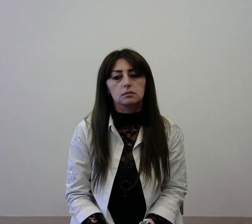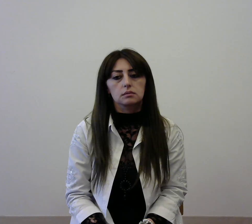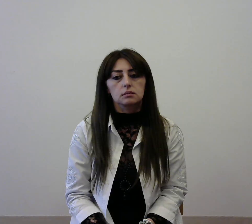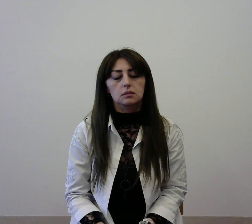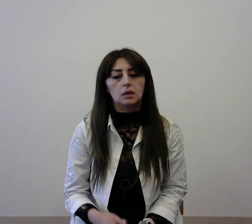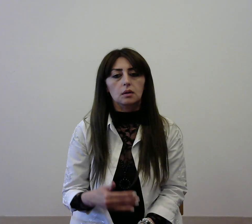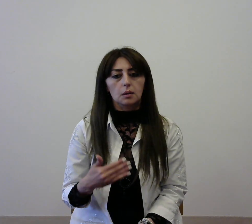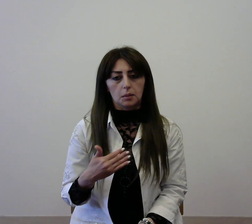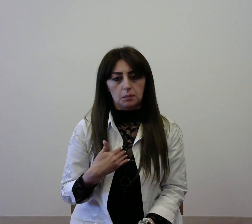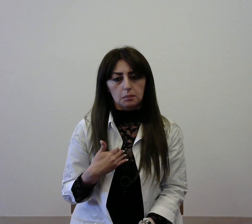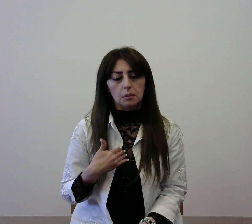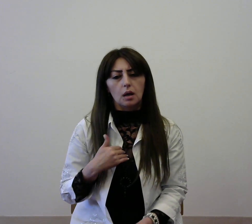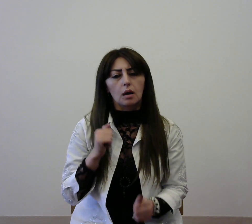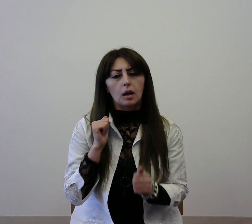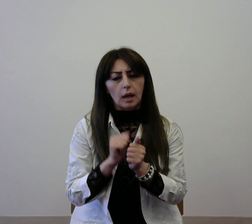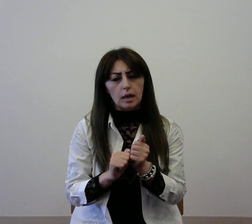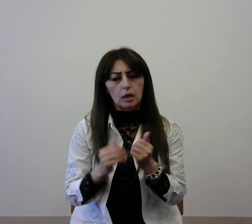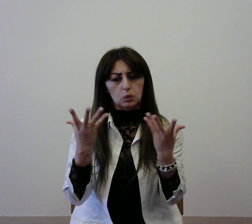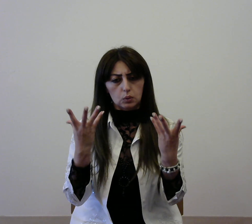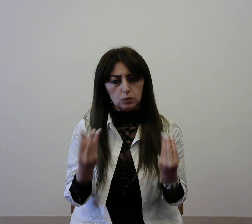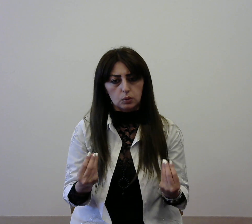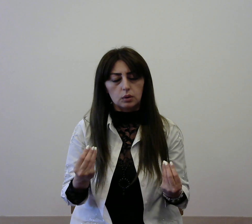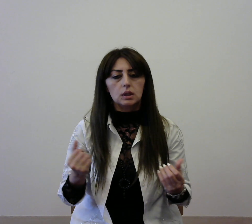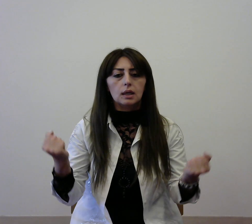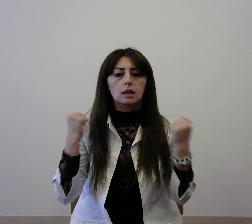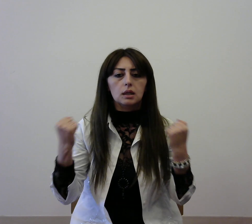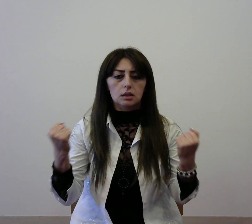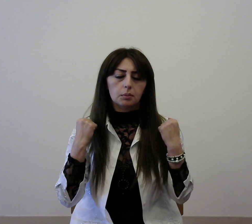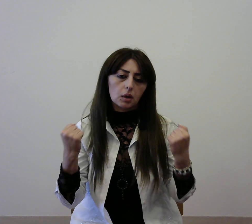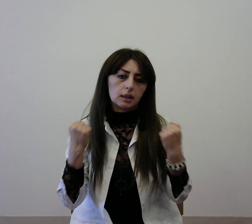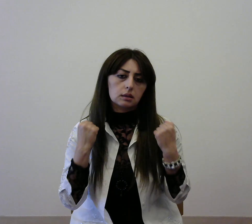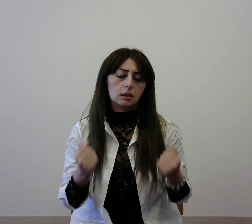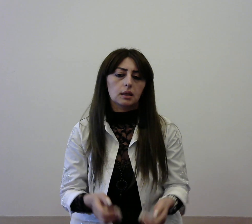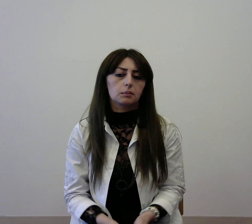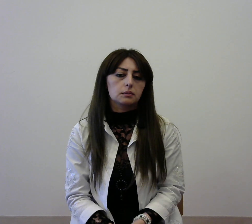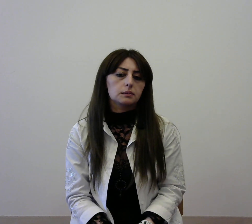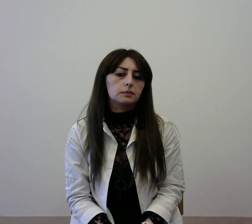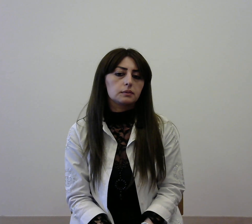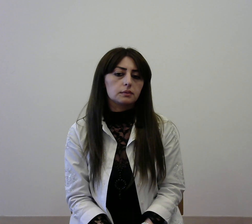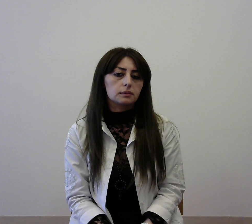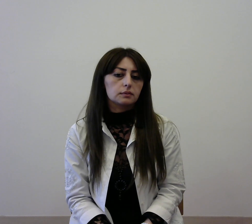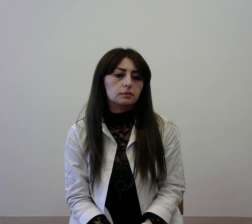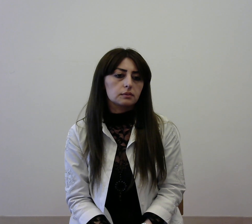Mən hər gün idman edirəm